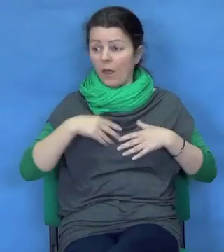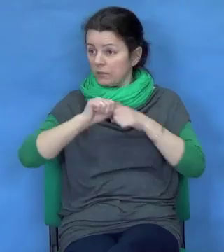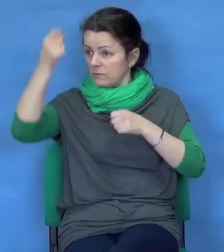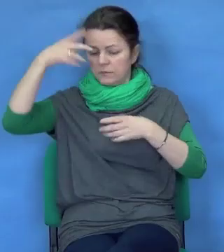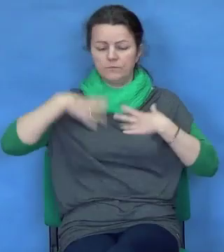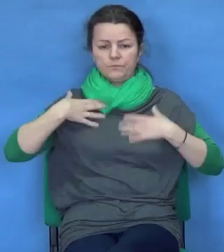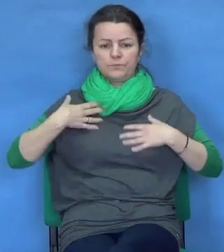Jeśli jest prysznic, można się kąpać.